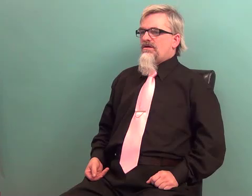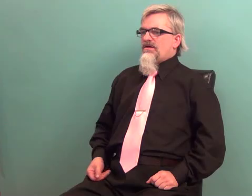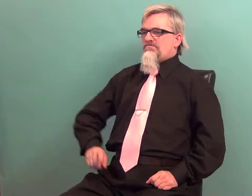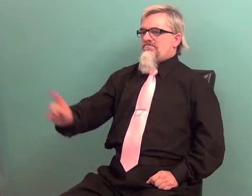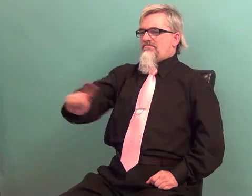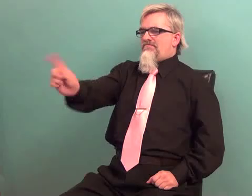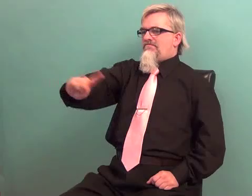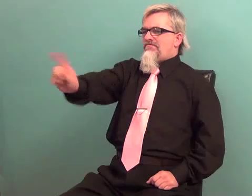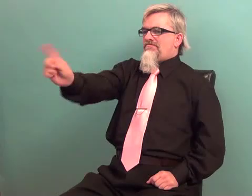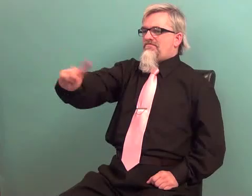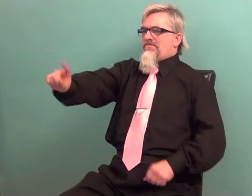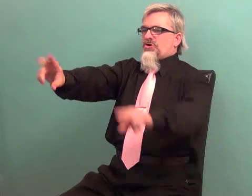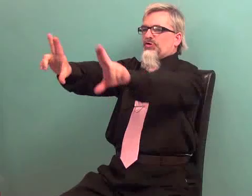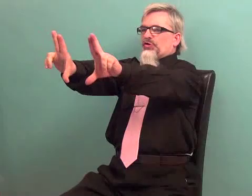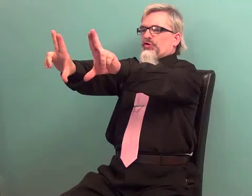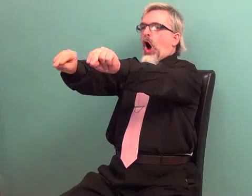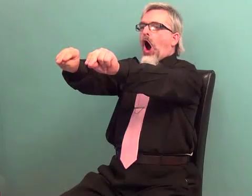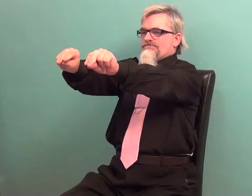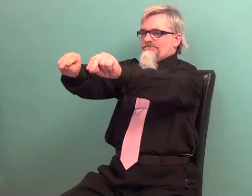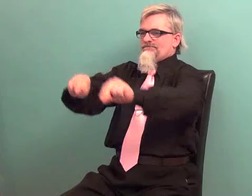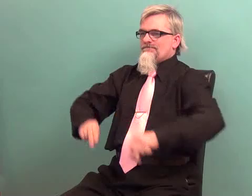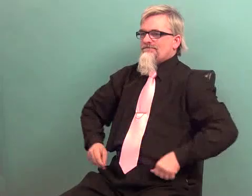Nie, nie zgadzam się!